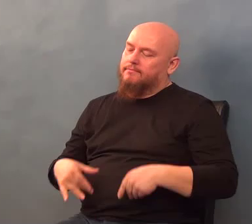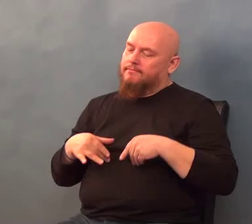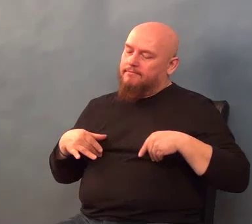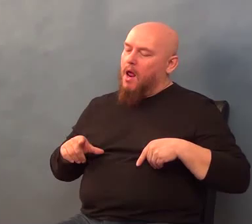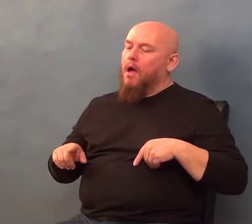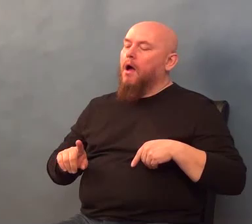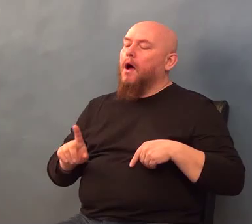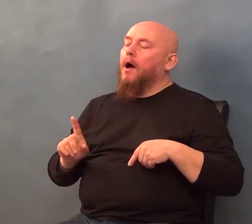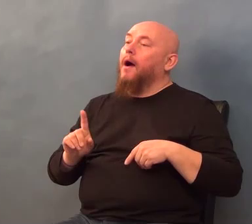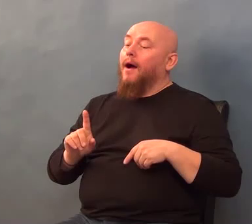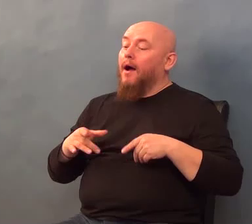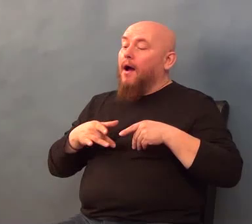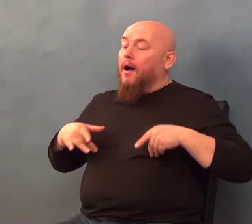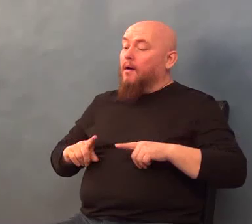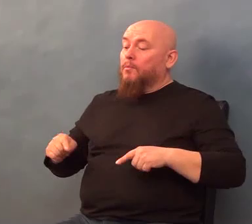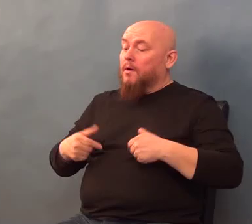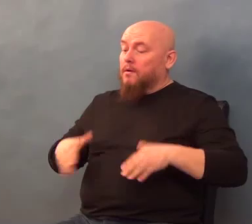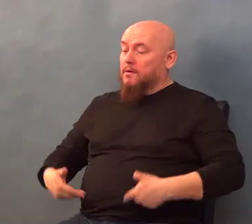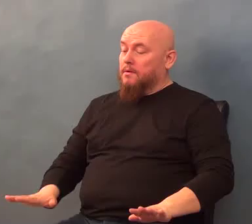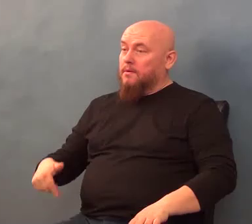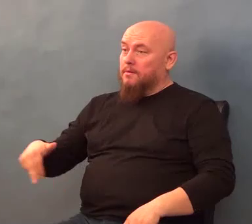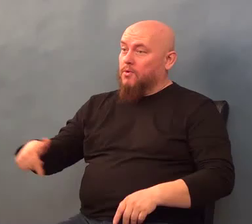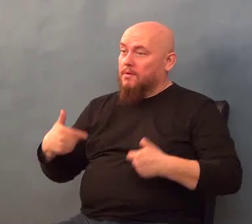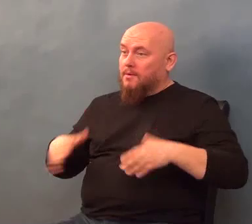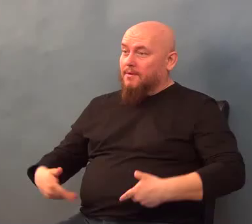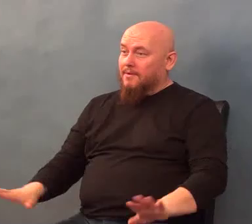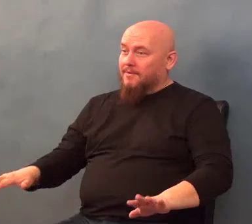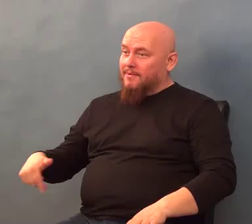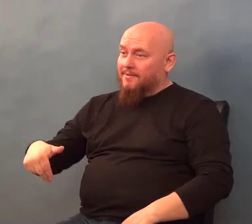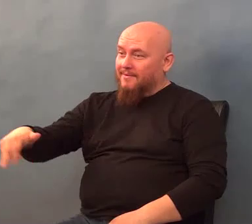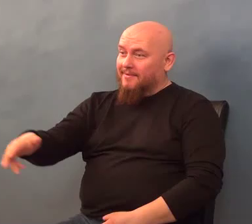Ten znak pokazuje, że trzeba zdjąć kostium i chodzić nago.